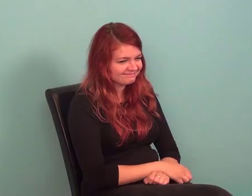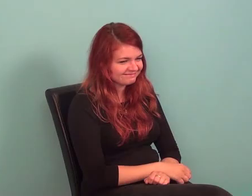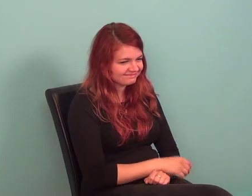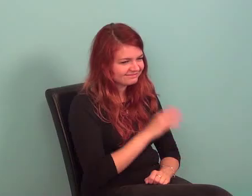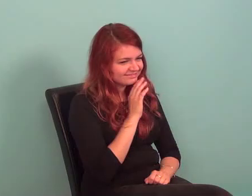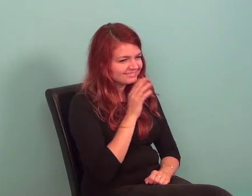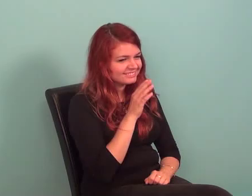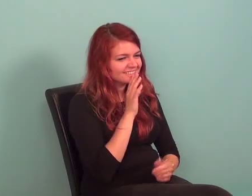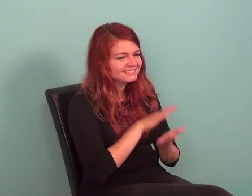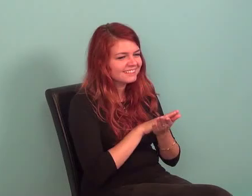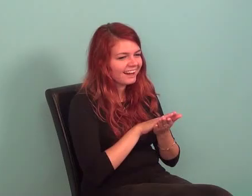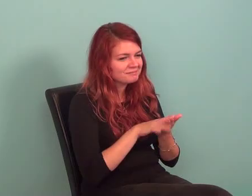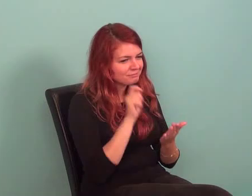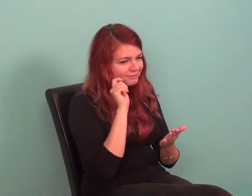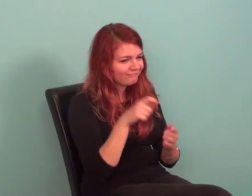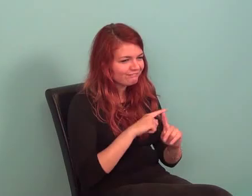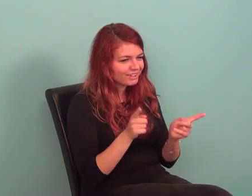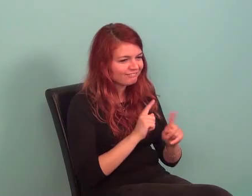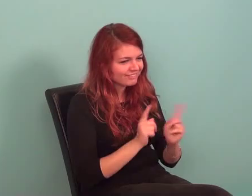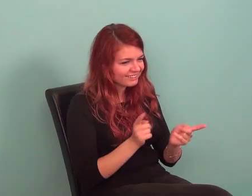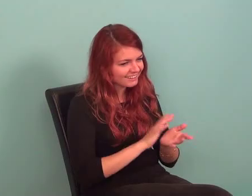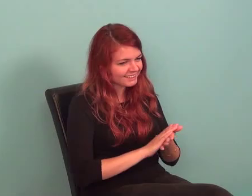Może nie wolno za darmo podróżować.